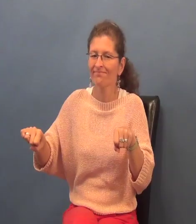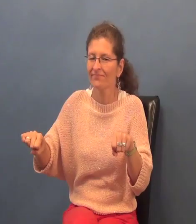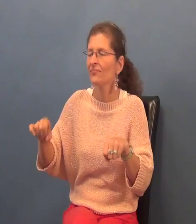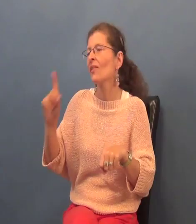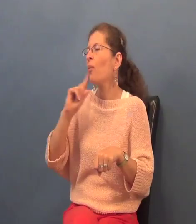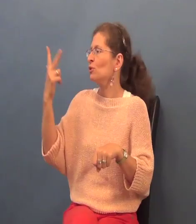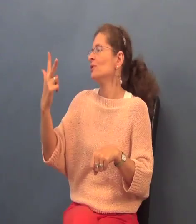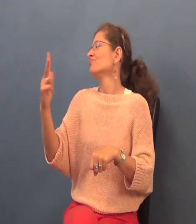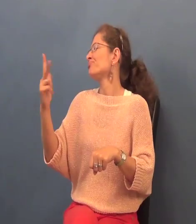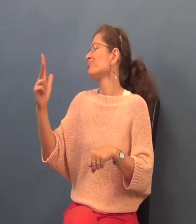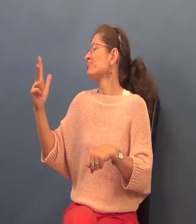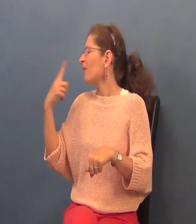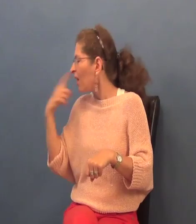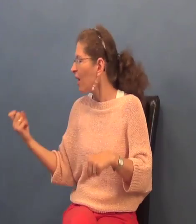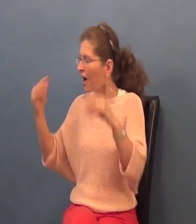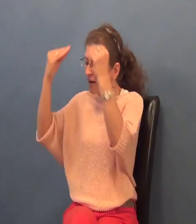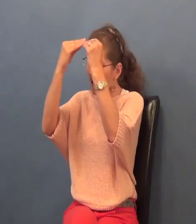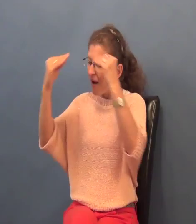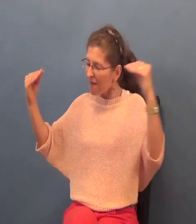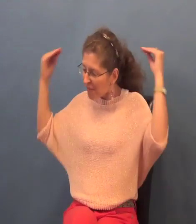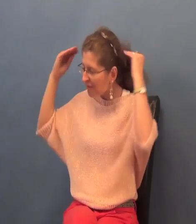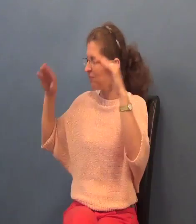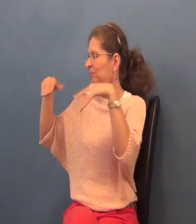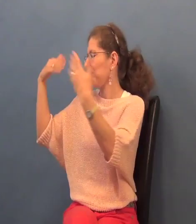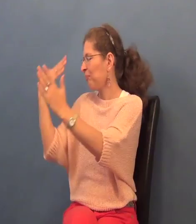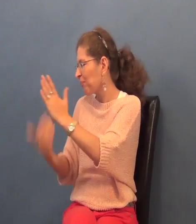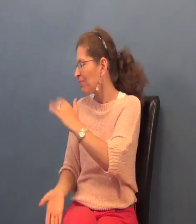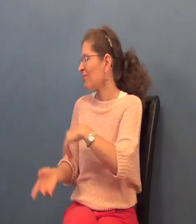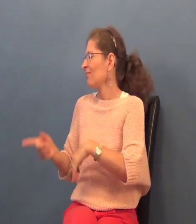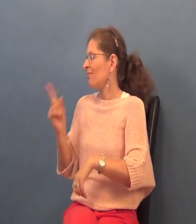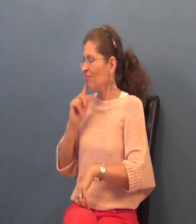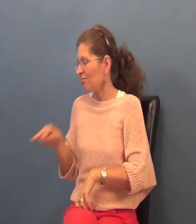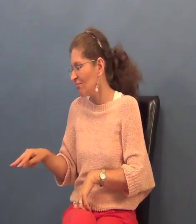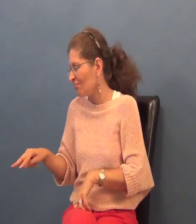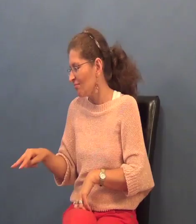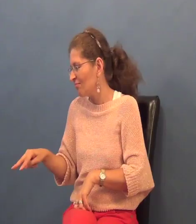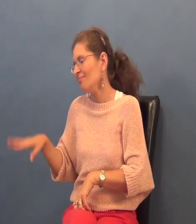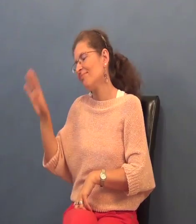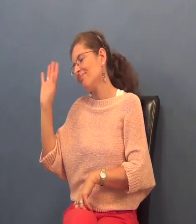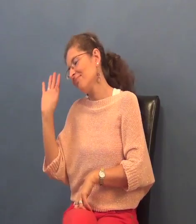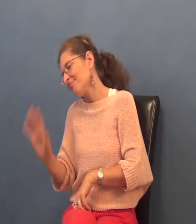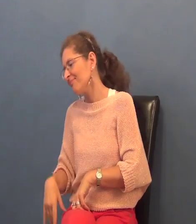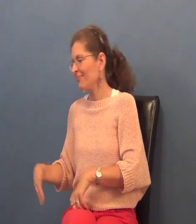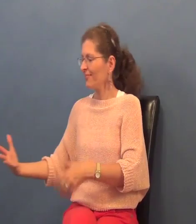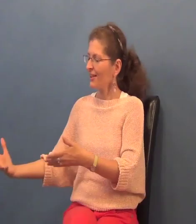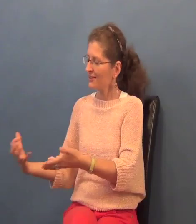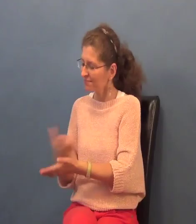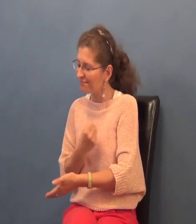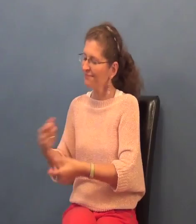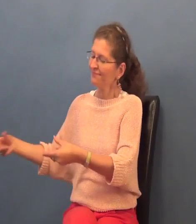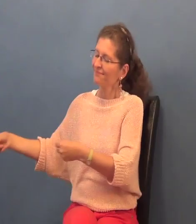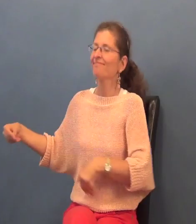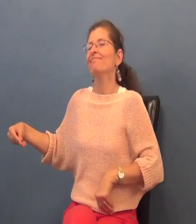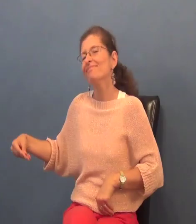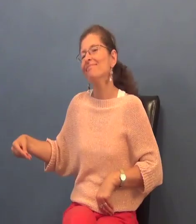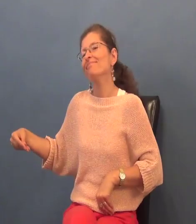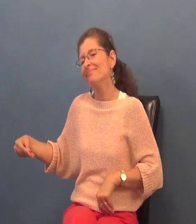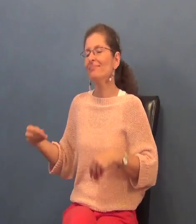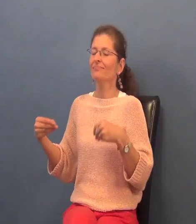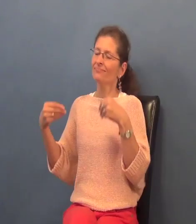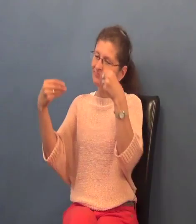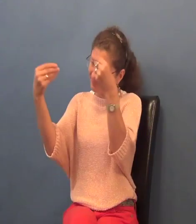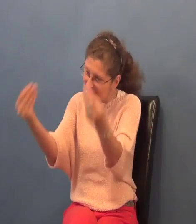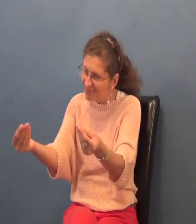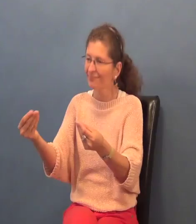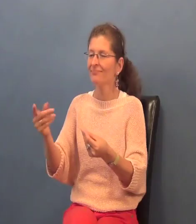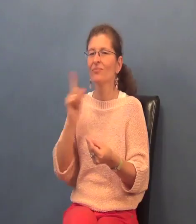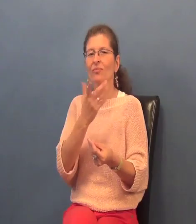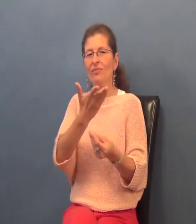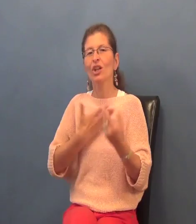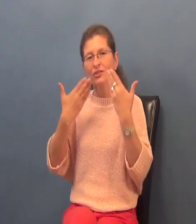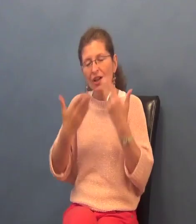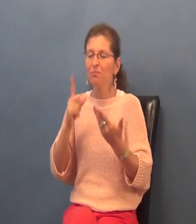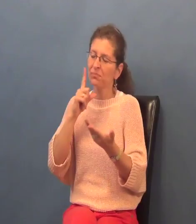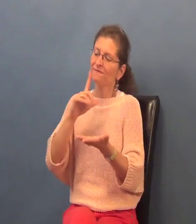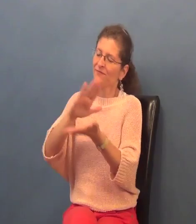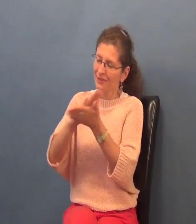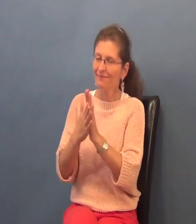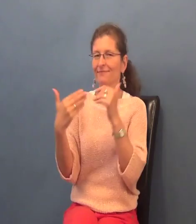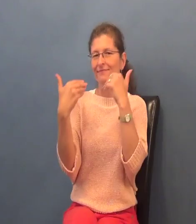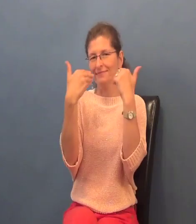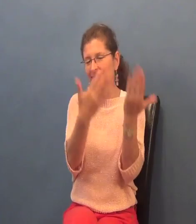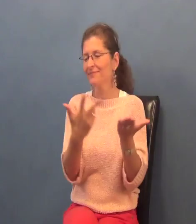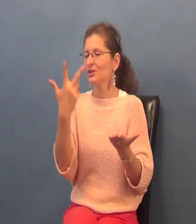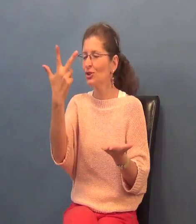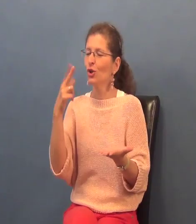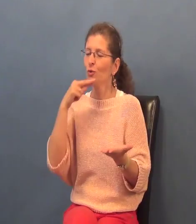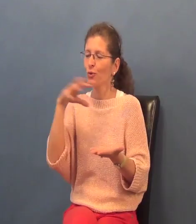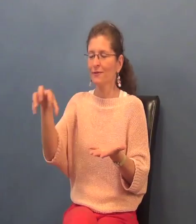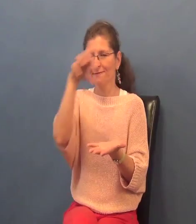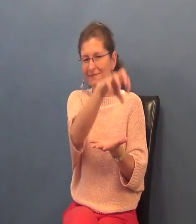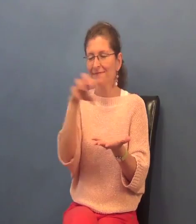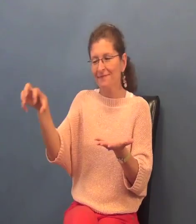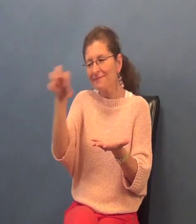Trzech chłopców idzie i znajduje zgubiony kapelusz. Jeden z nich zabiega go i odnosi chłopcu na rowerze. Ten dziękuje i w zamian daje trzy gruszki.